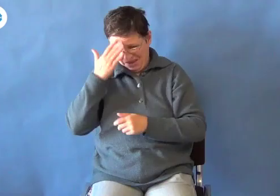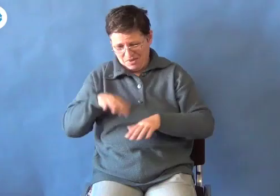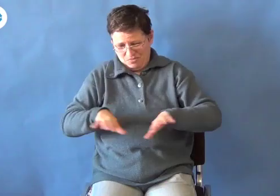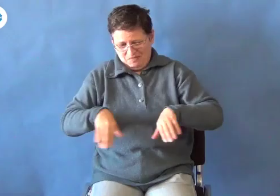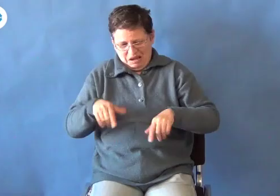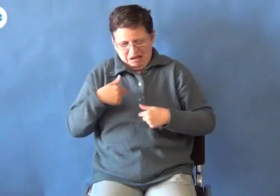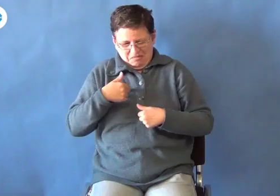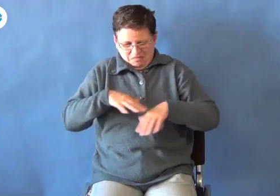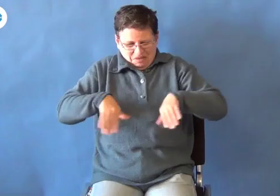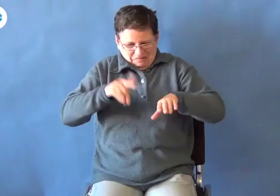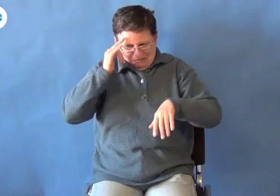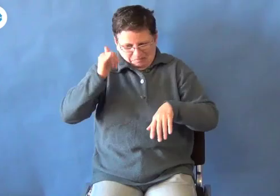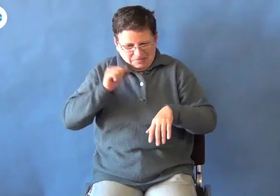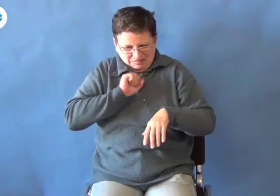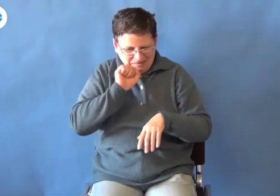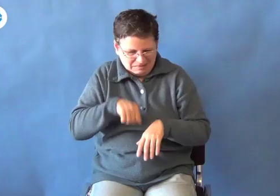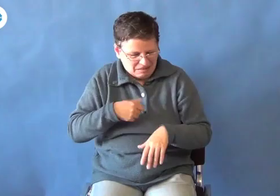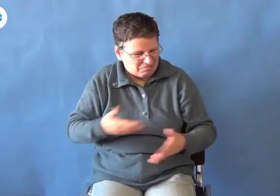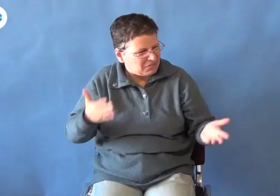On umie pływać, a ja nie umiem.